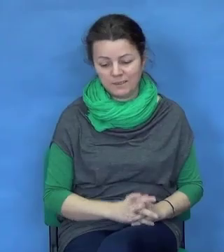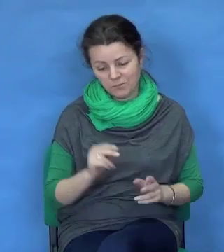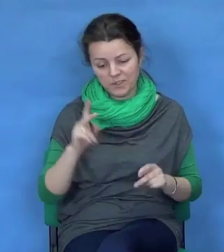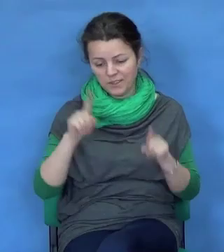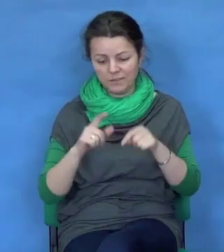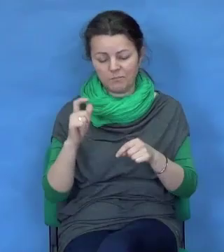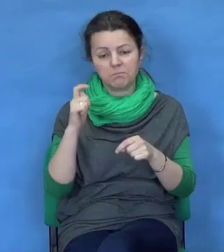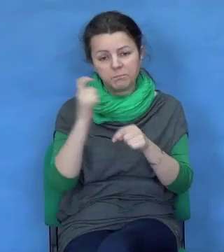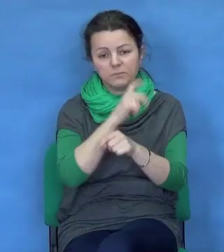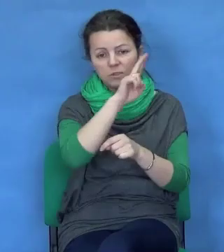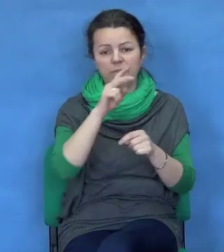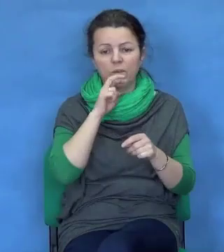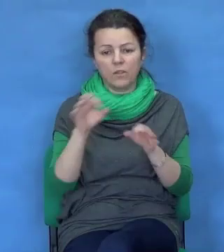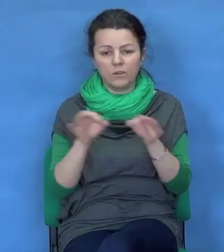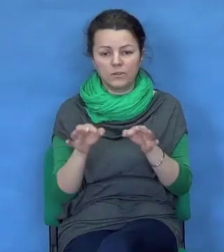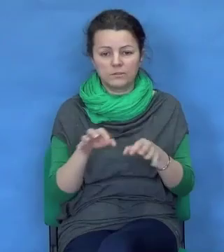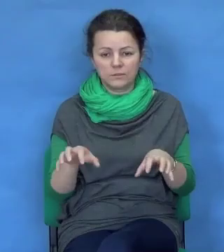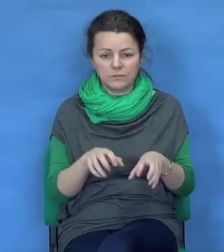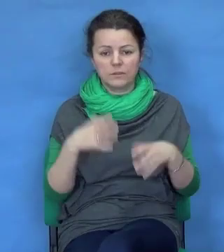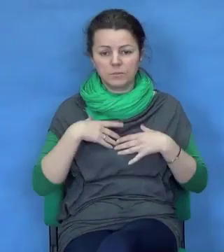Może w innym kraju, gdzie oszczędzają wodę, jest zakaz używania wody.